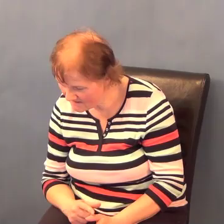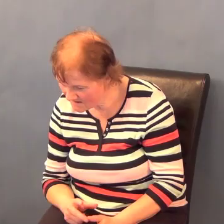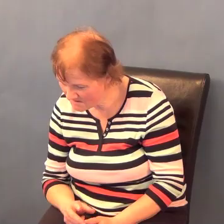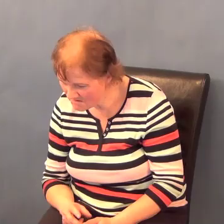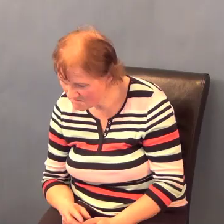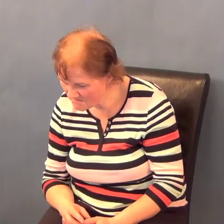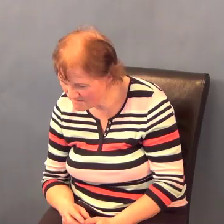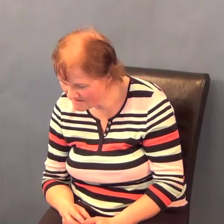Dwadzieścia osiem.